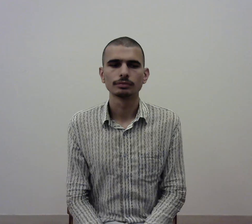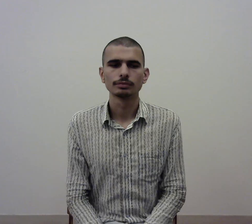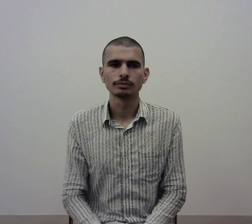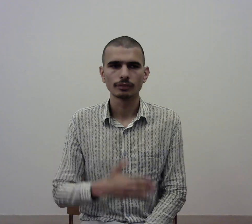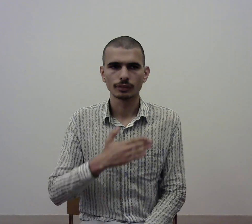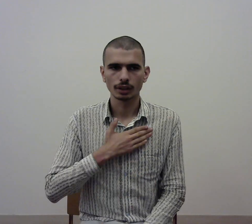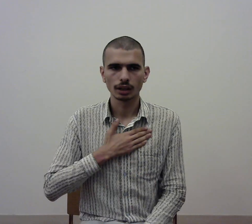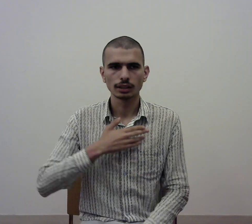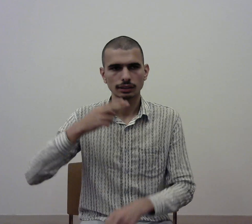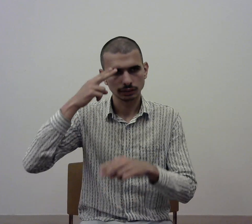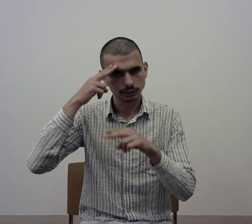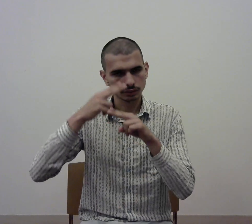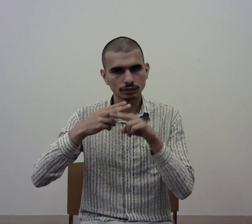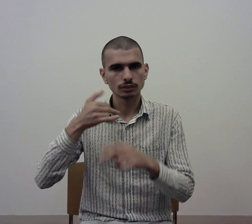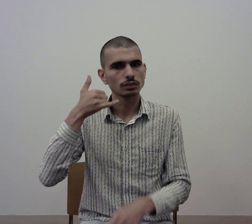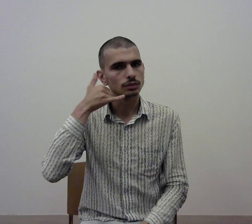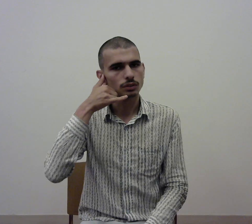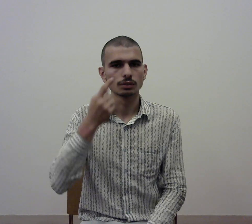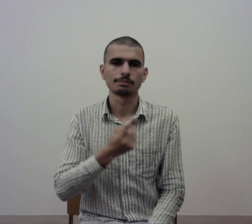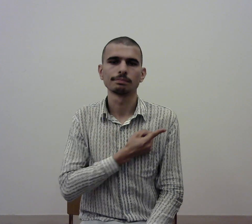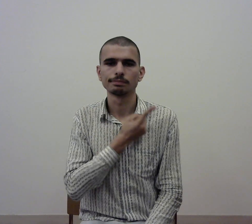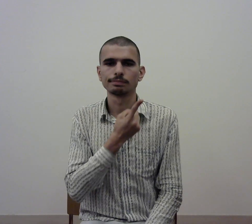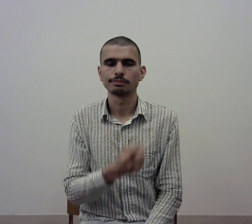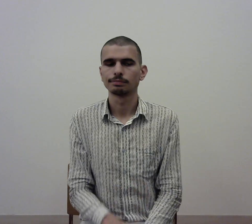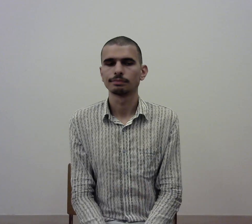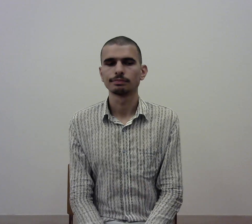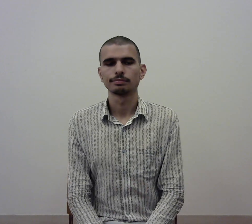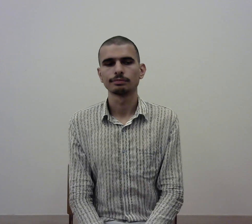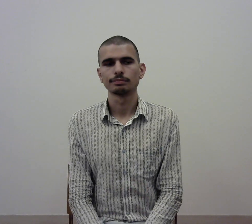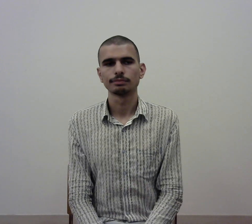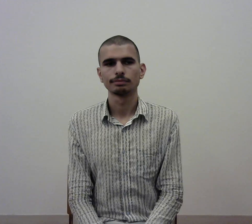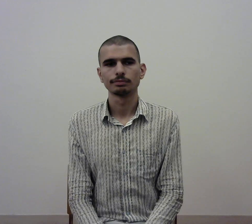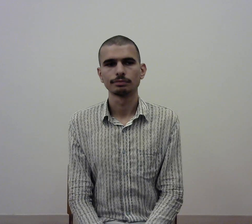Mənim qardaşım telefon ustasıdır